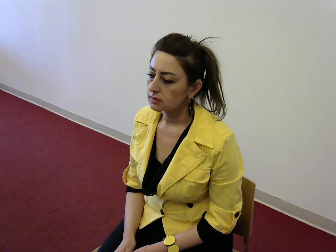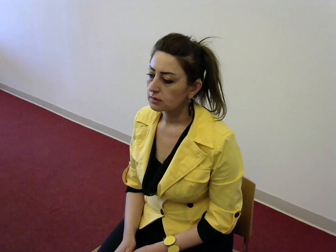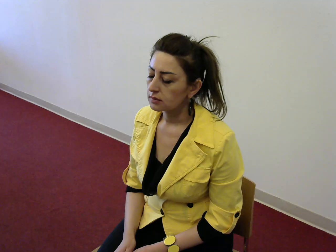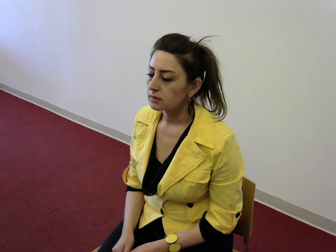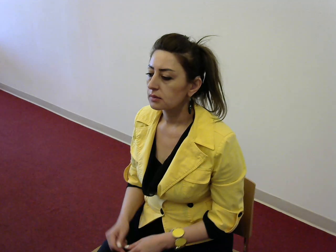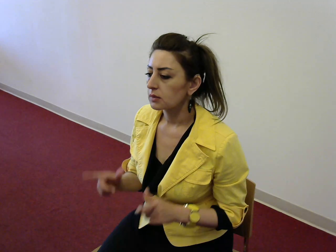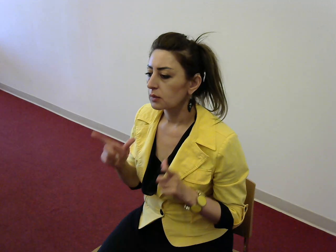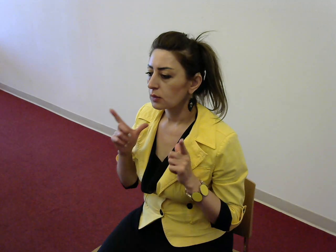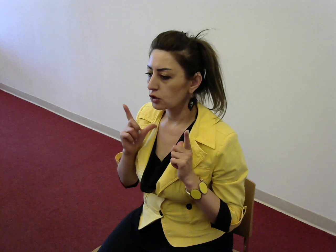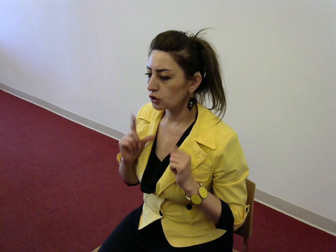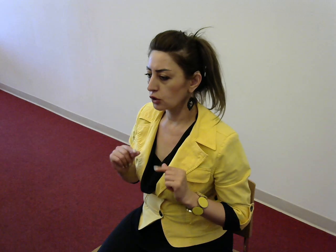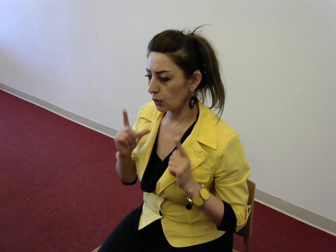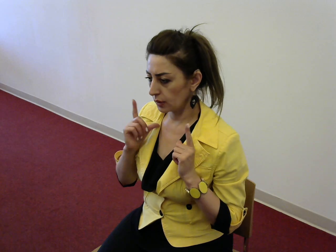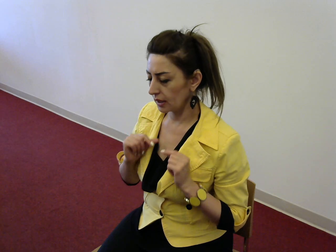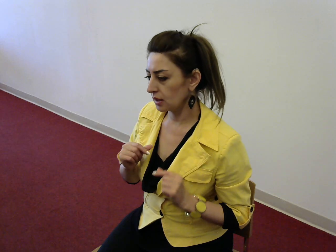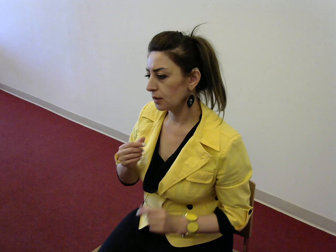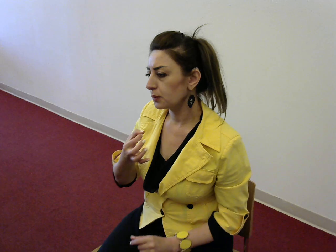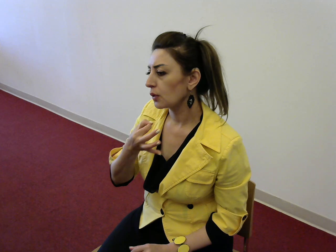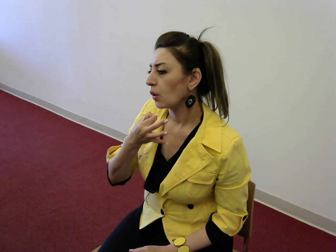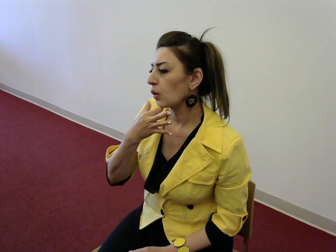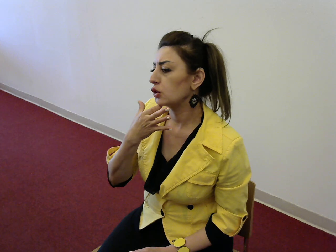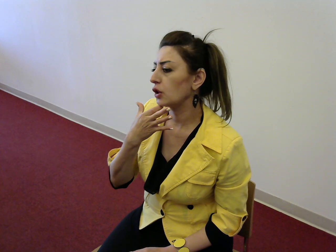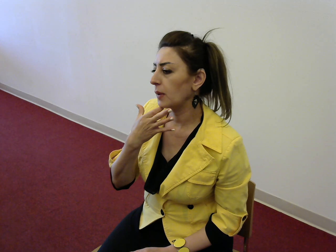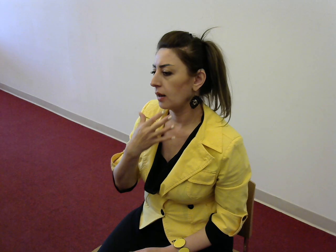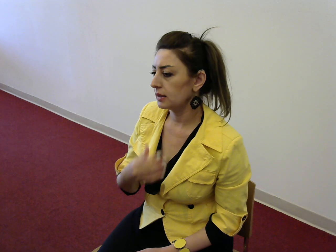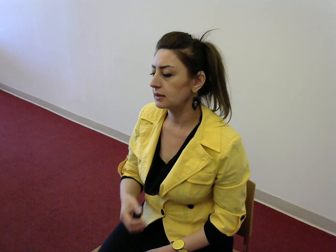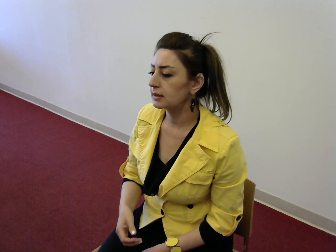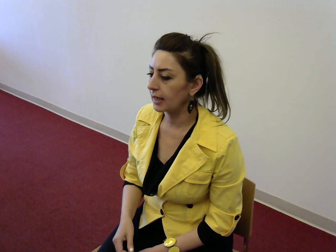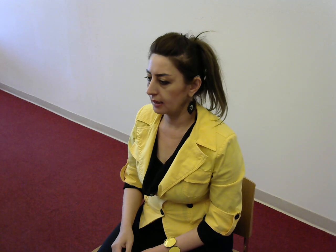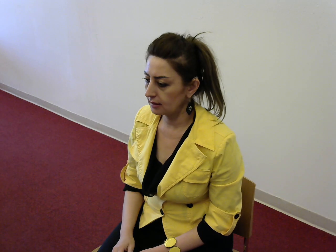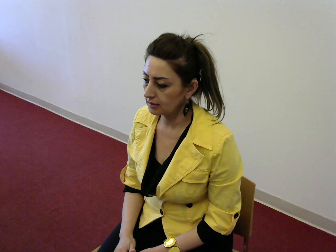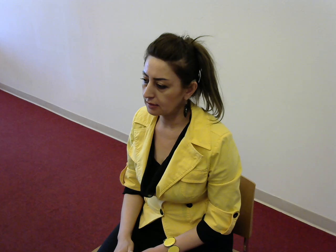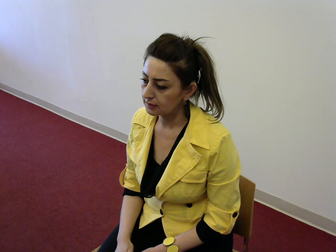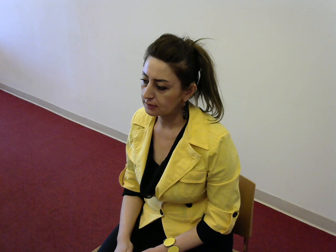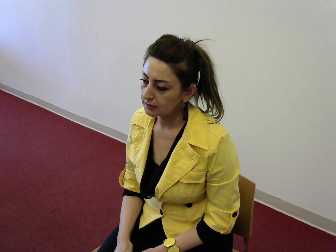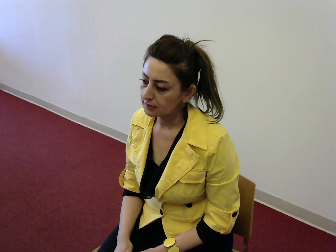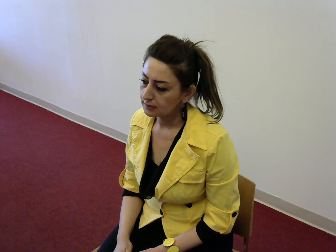Köynəyim xoşuna gəlir?